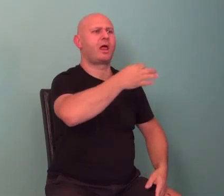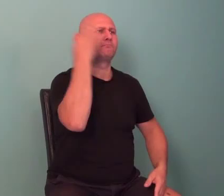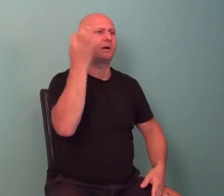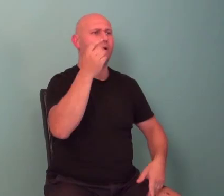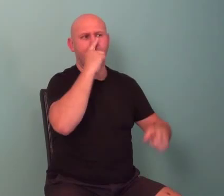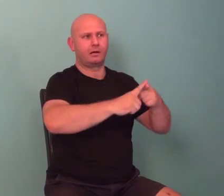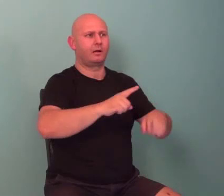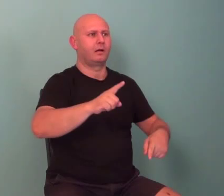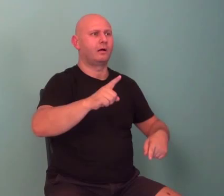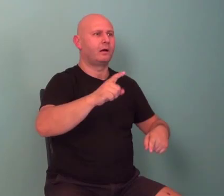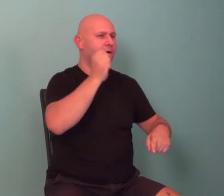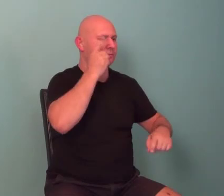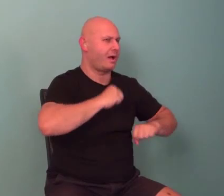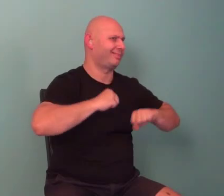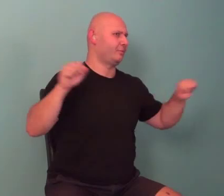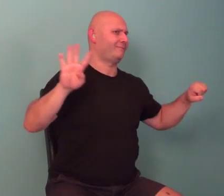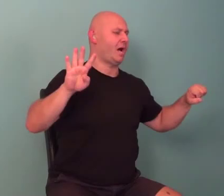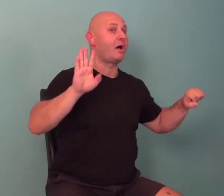Najlepiej jest wstać rano, rozciągnąć się o czwartej...